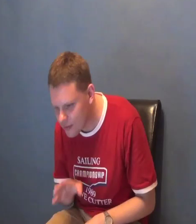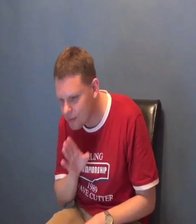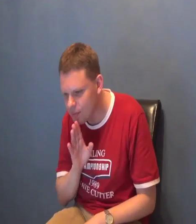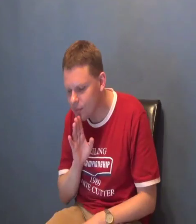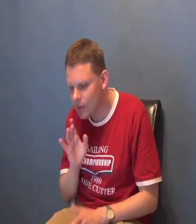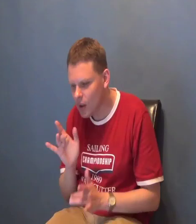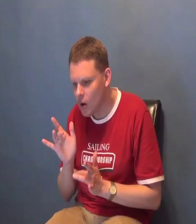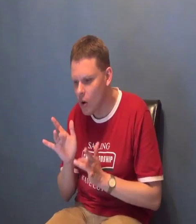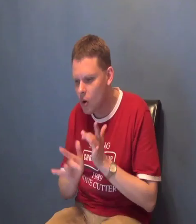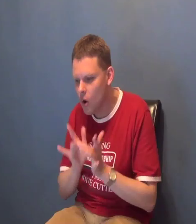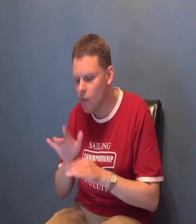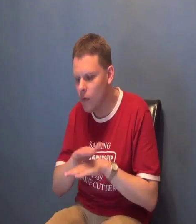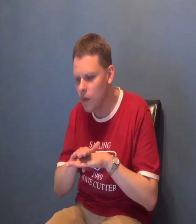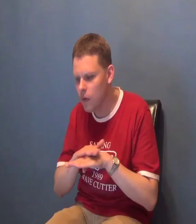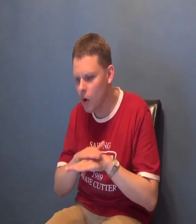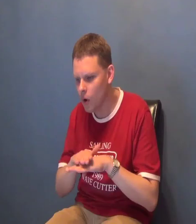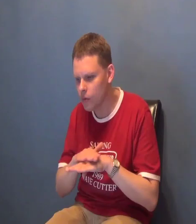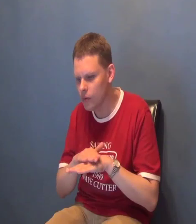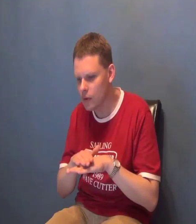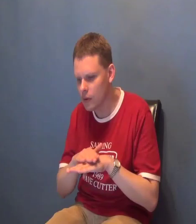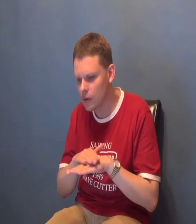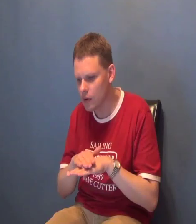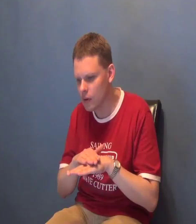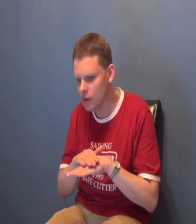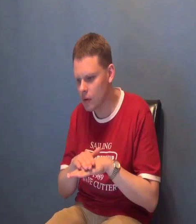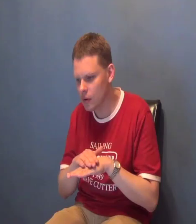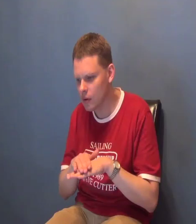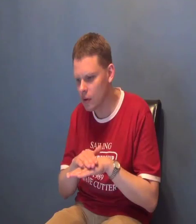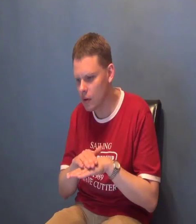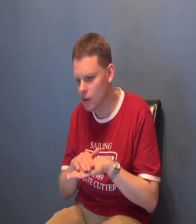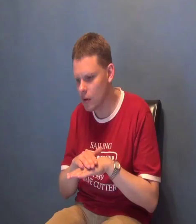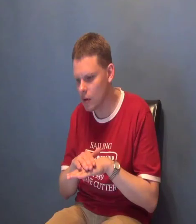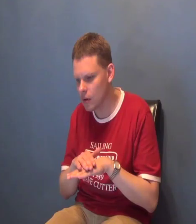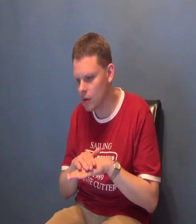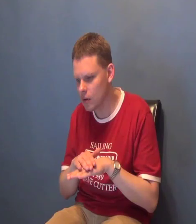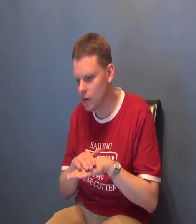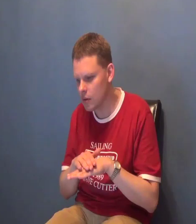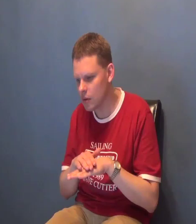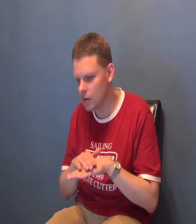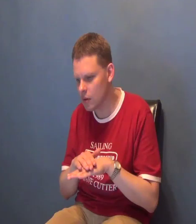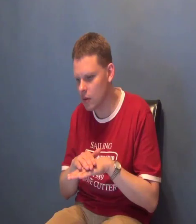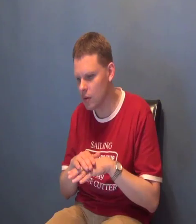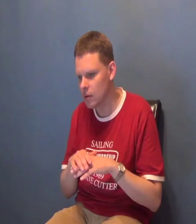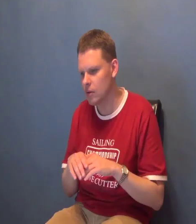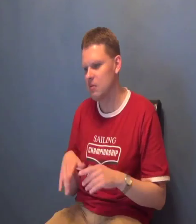Wygląda jak rower wodny.